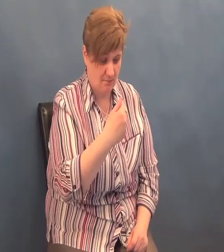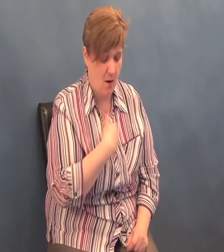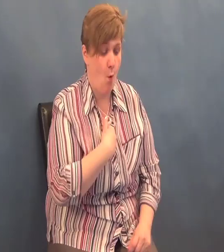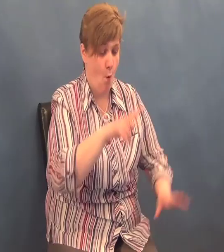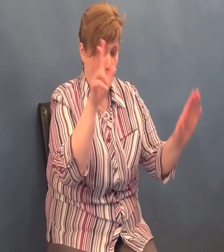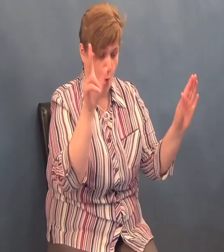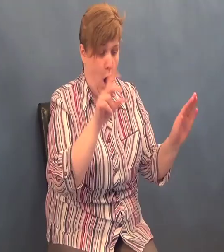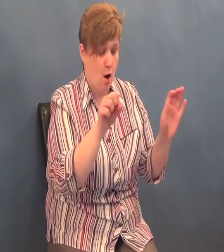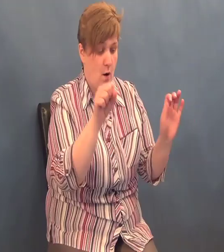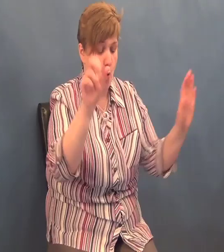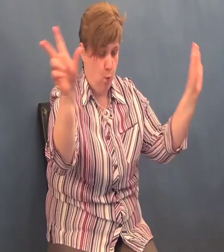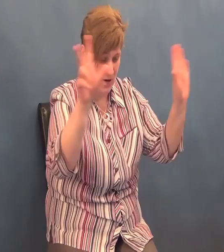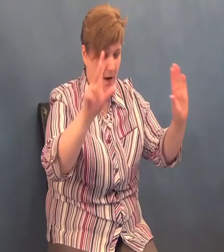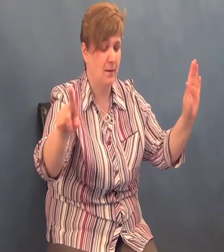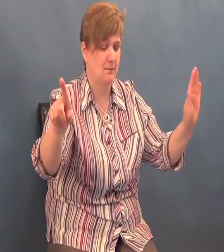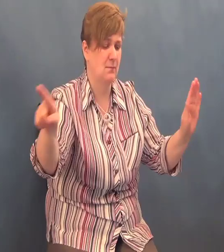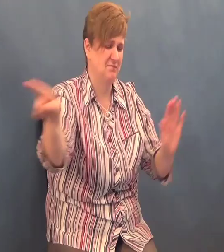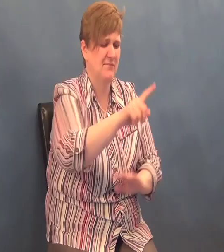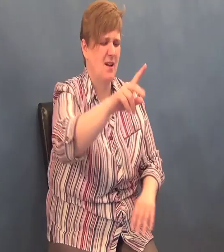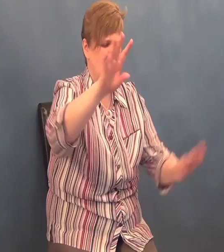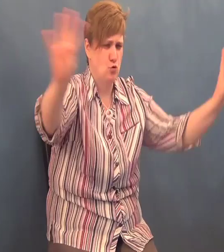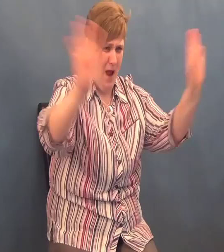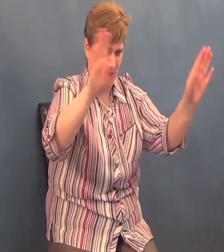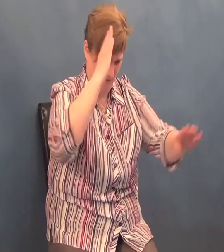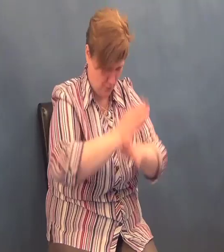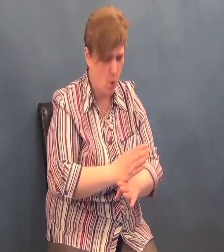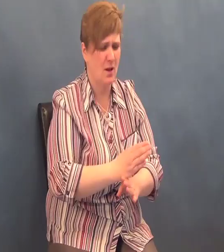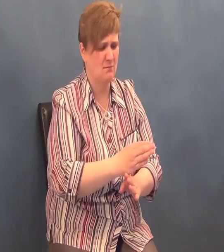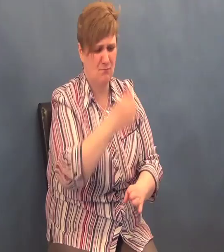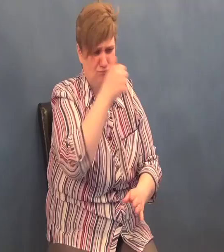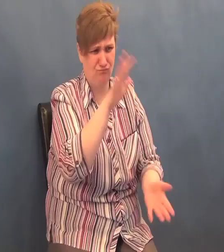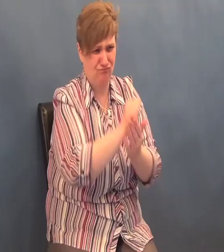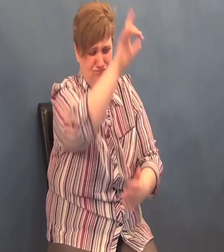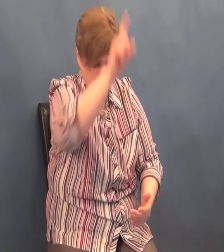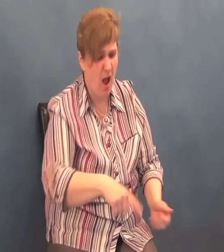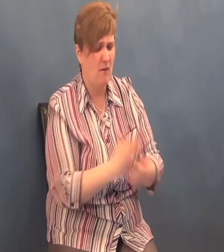Ja to od ósmej do dziewiątej wieczorem nie mogę, jestem zajęta.